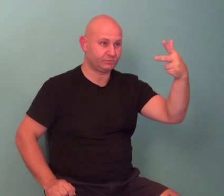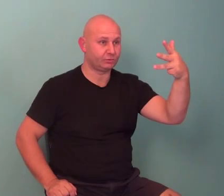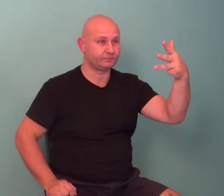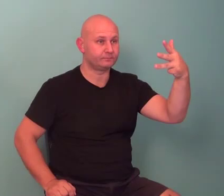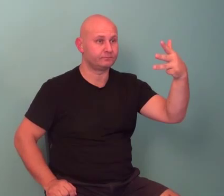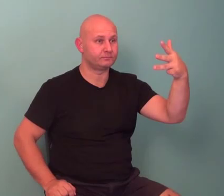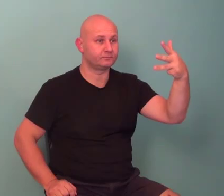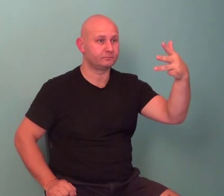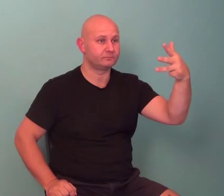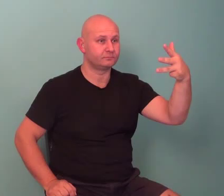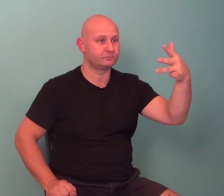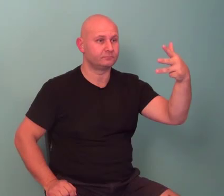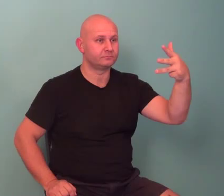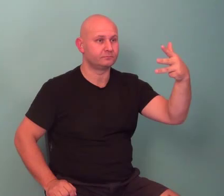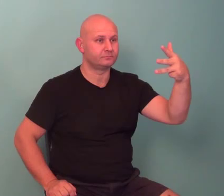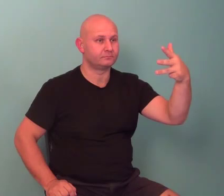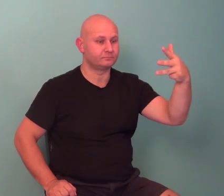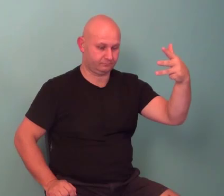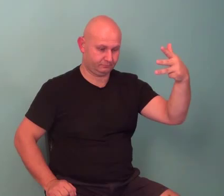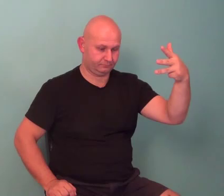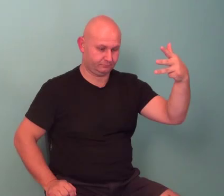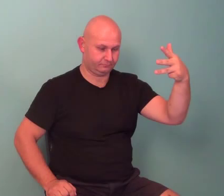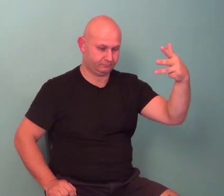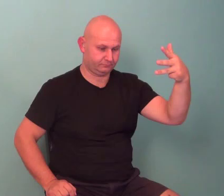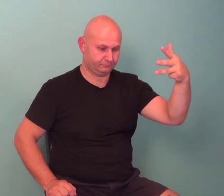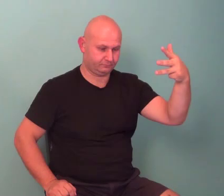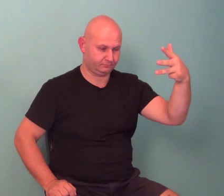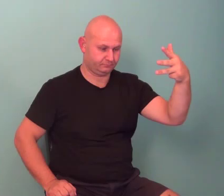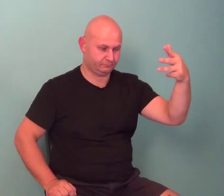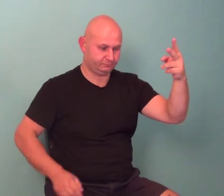Cztery.